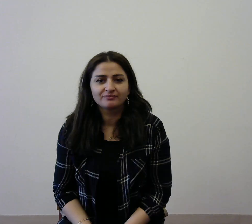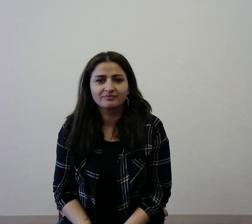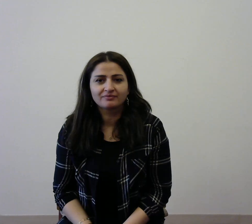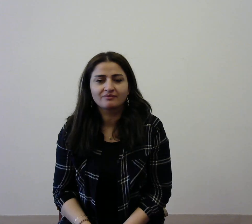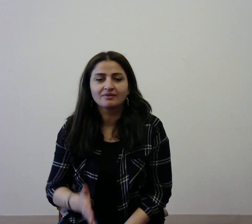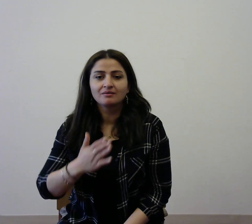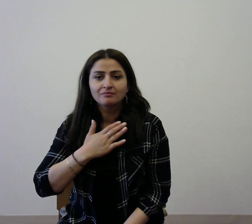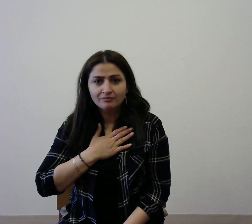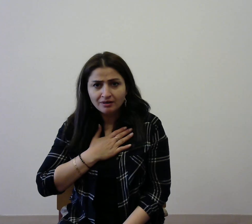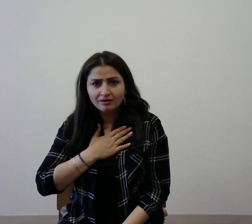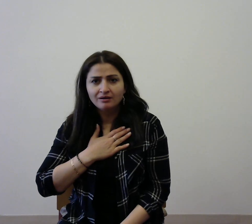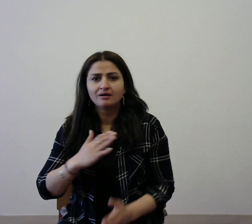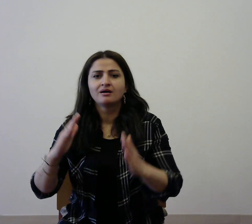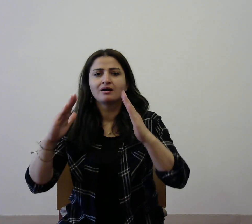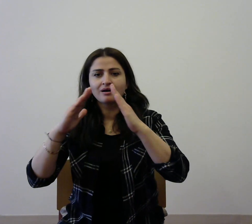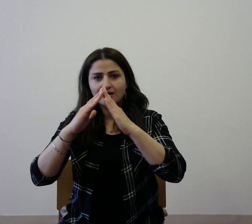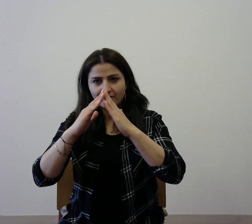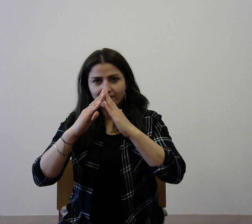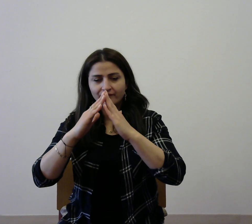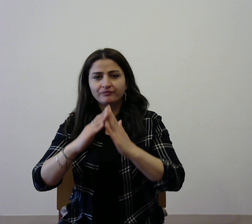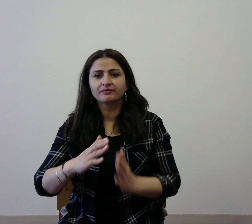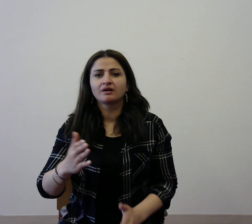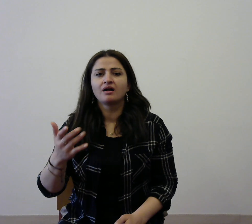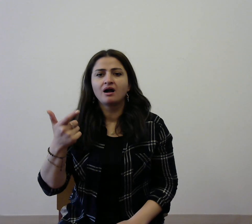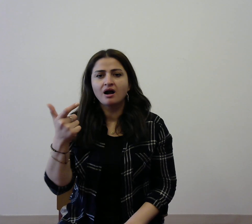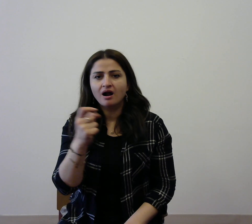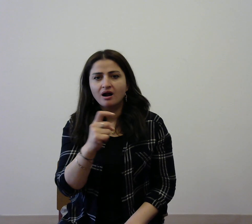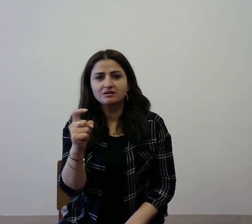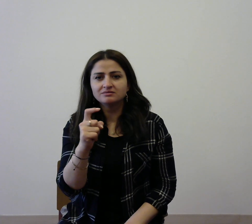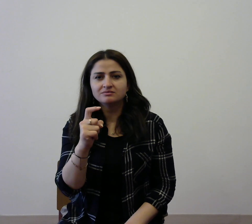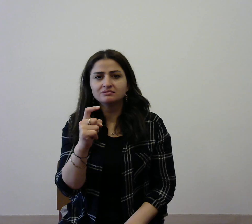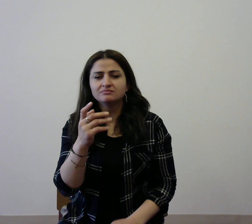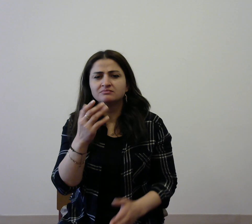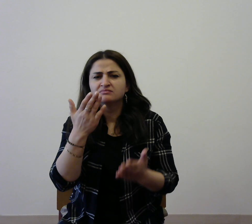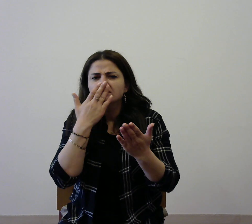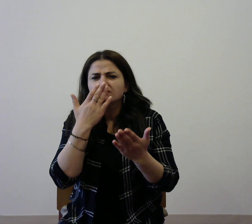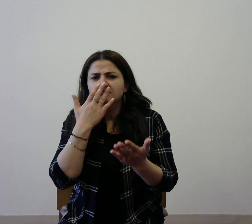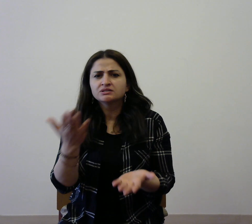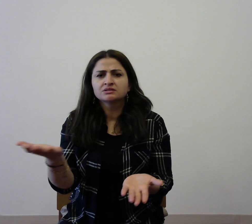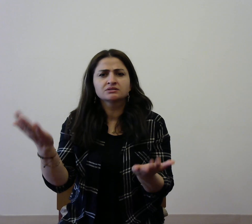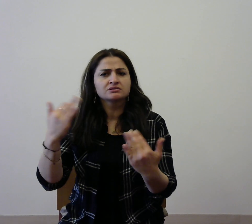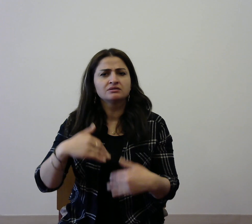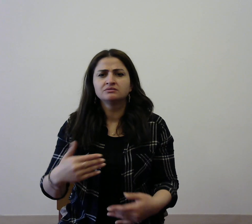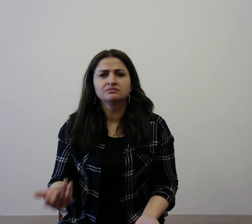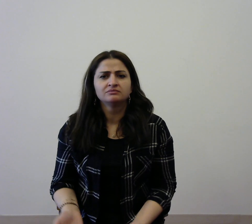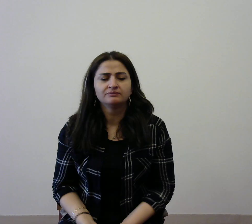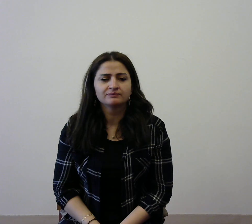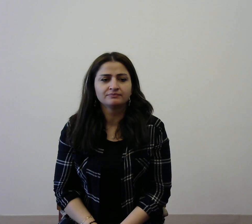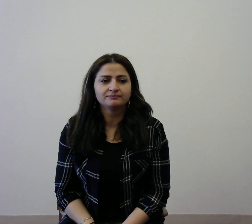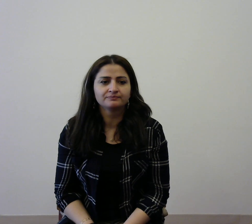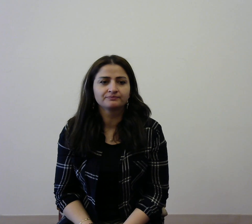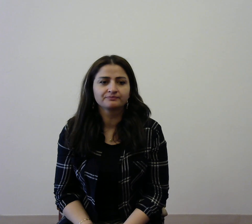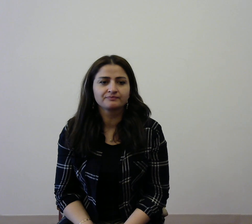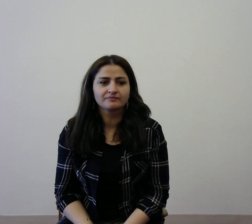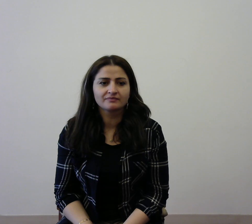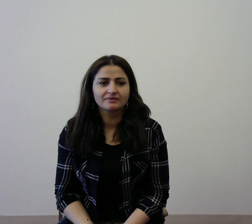Bizim evdən qaz iyi gəlir